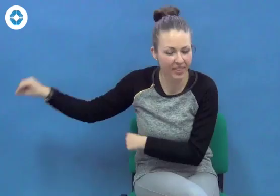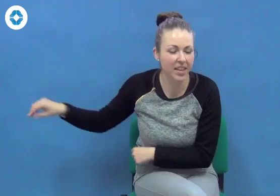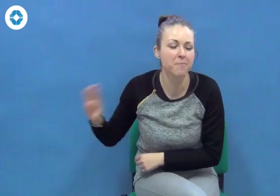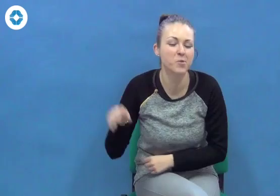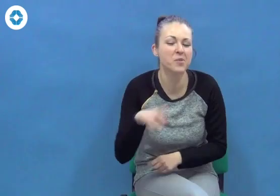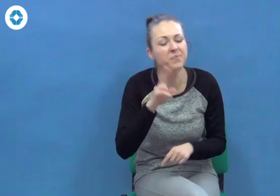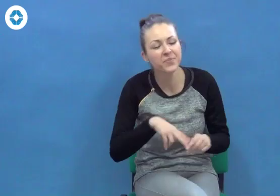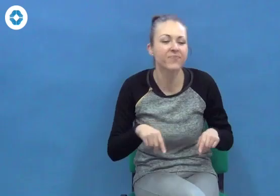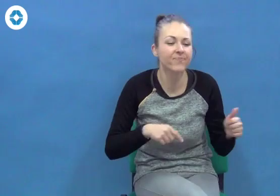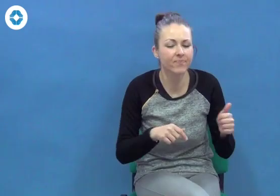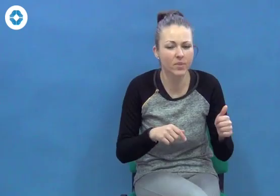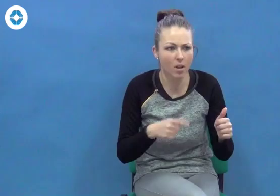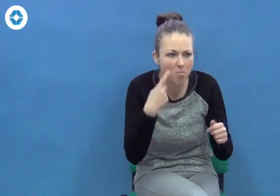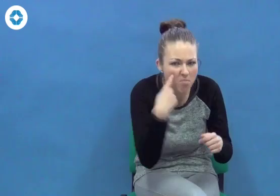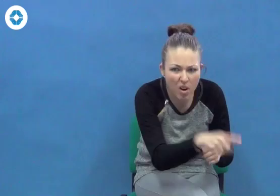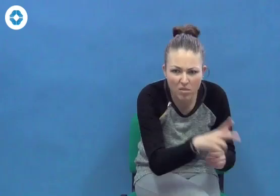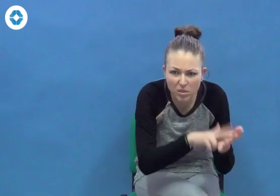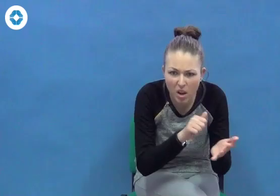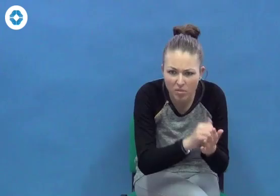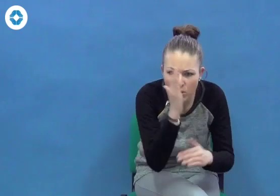Policjant idzie i nagle zauważa rozbitą szybę.